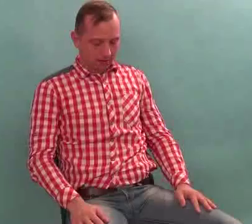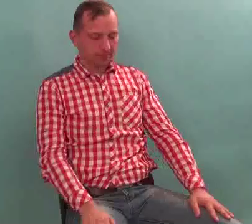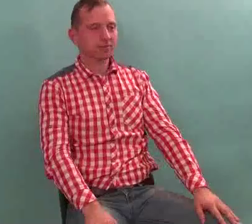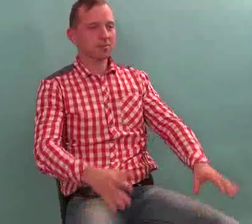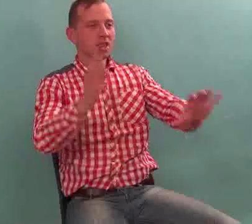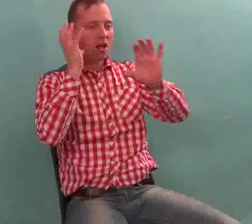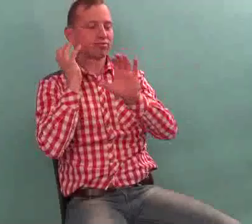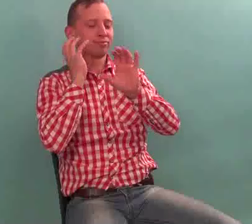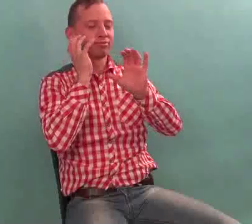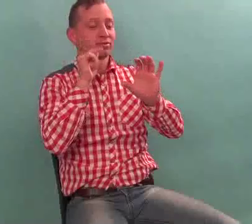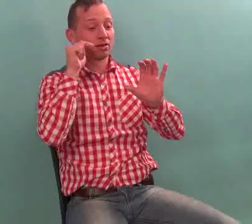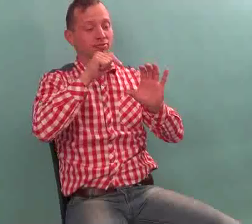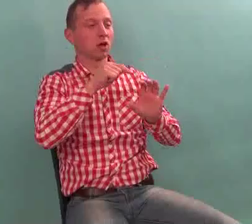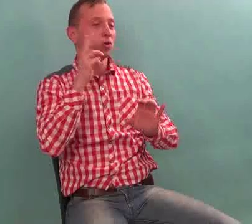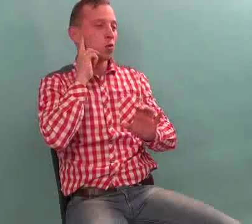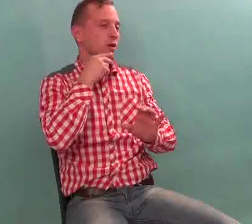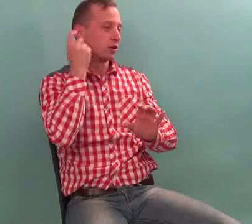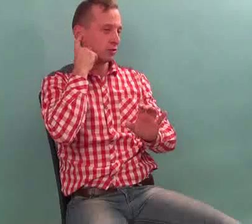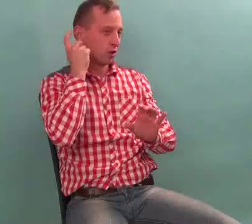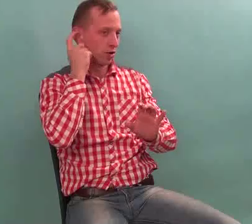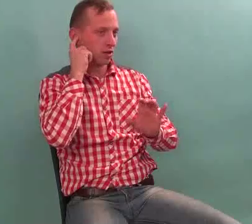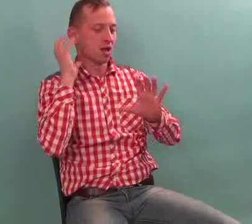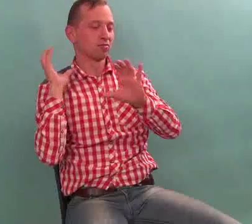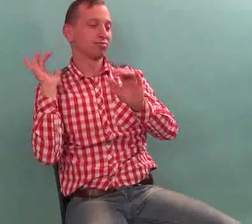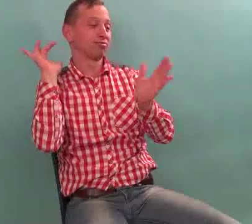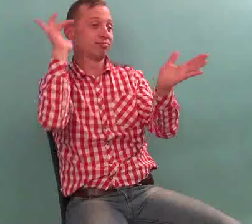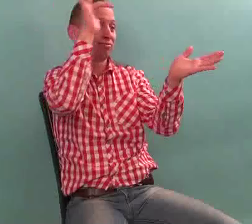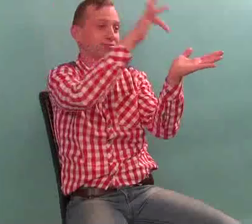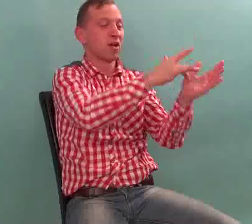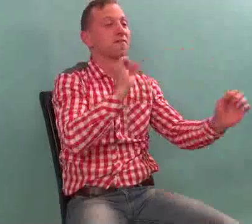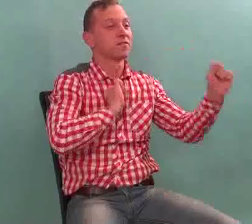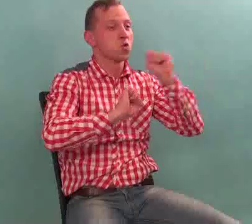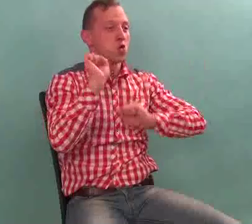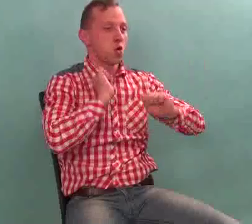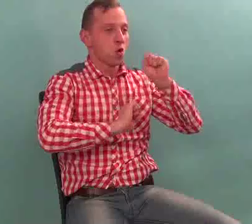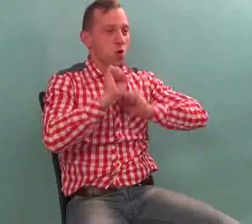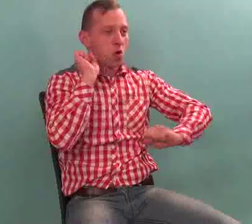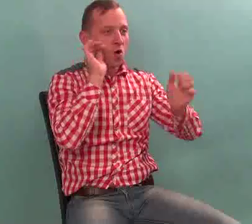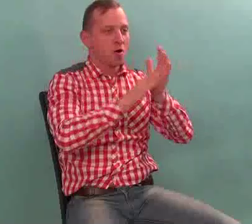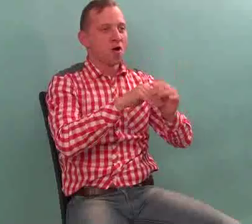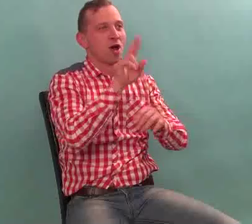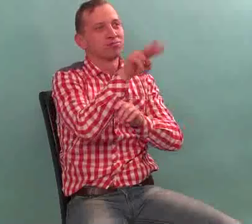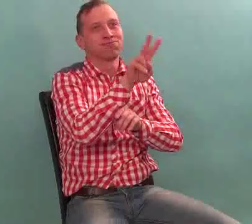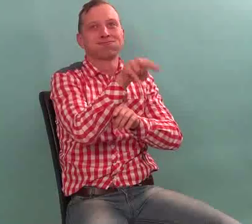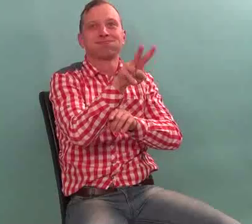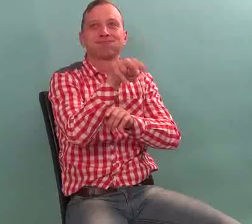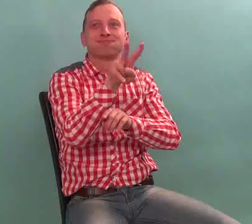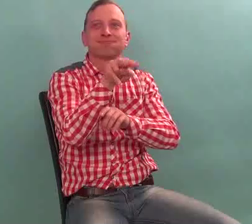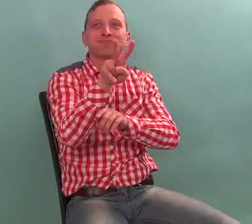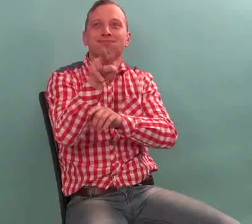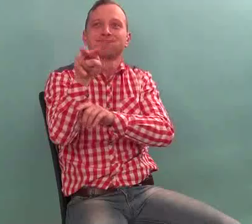Autobus wiezie głuchych i słyszących do Włoch, docierają tam i zwiedzają.